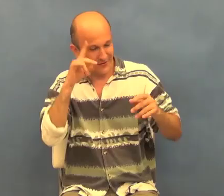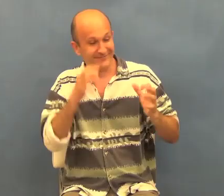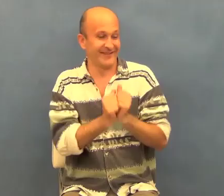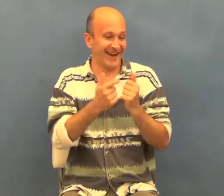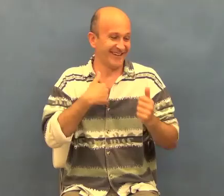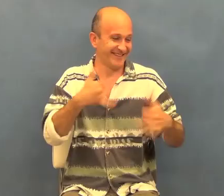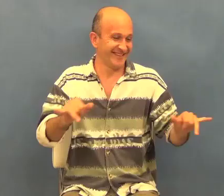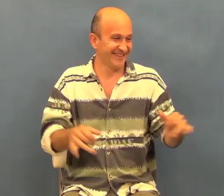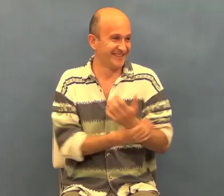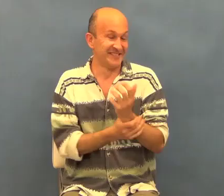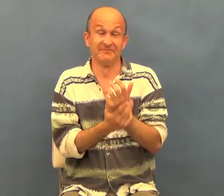Wymyślę coś innego.